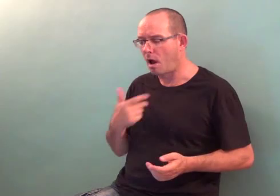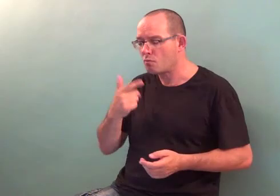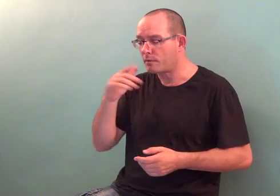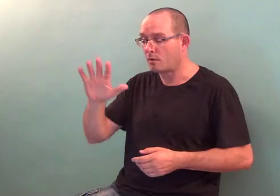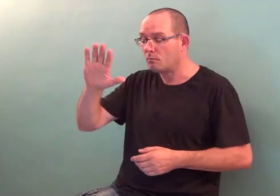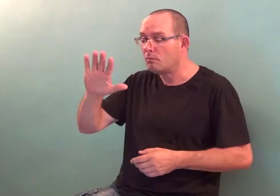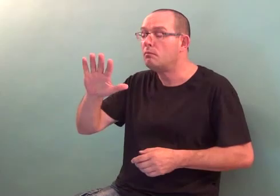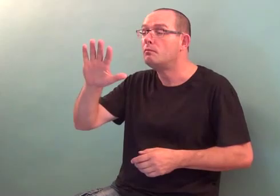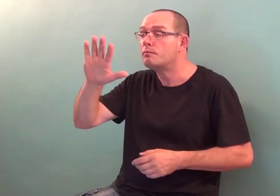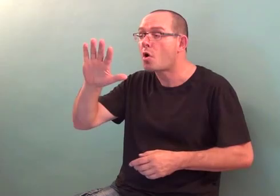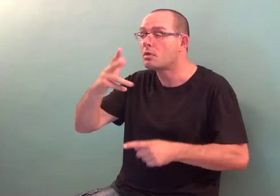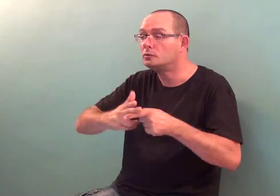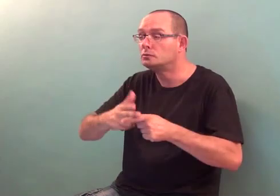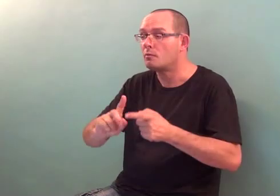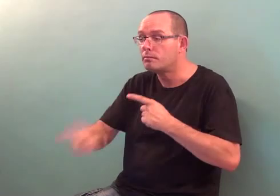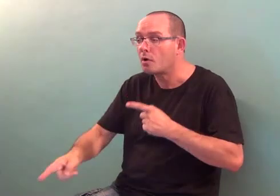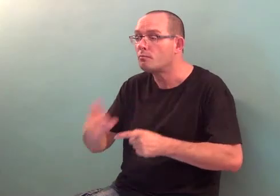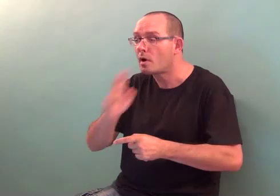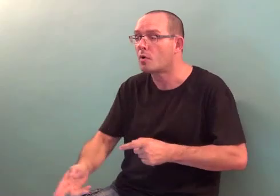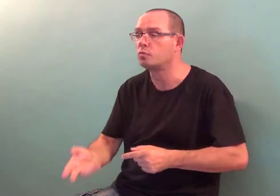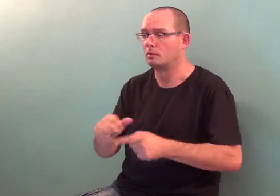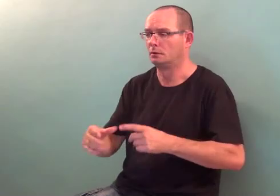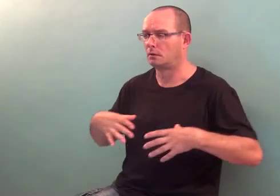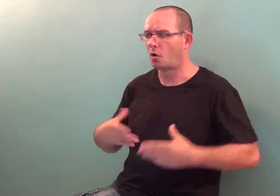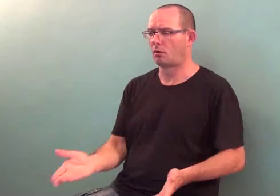Ja mówię: po piątej trzydzieści po południu jestem wolny.